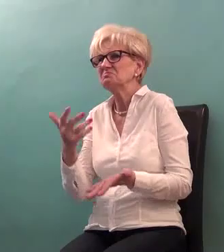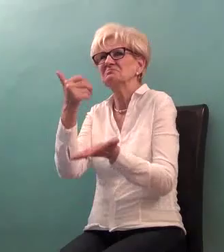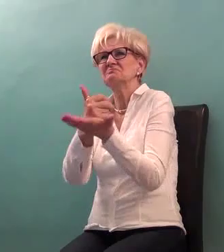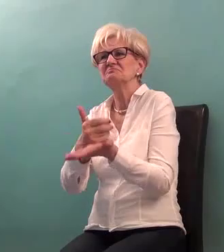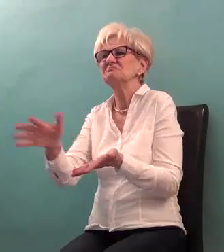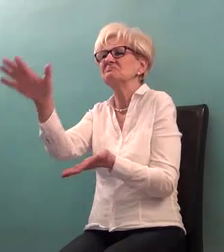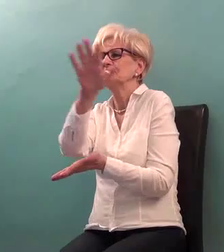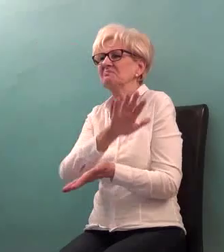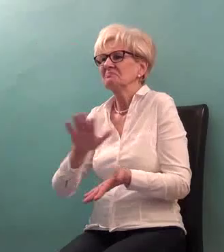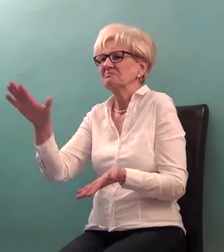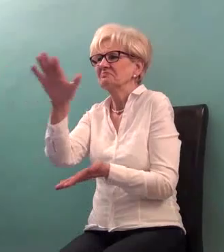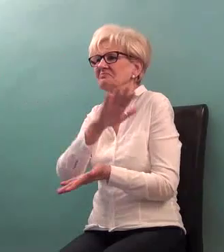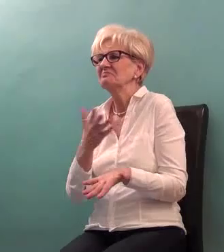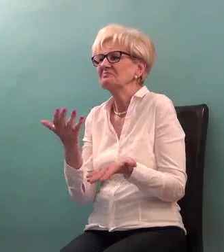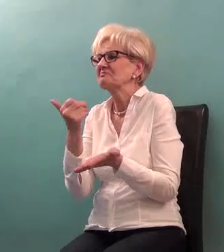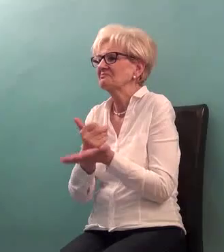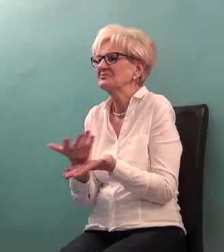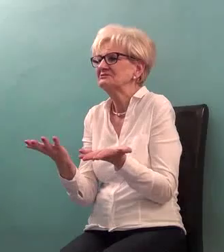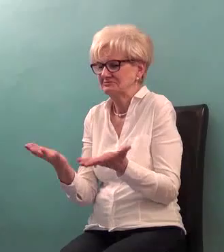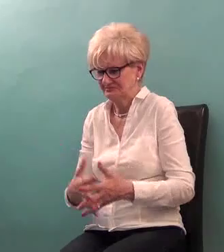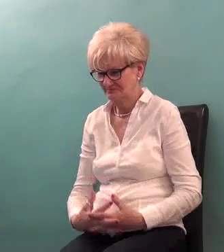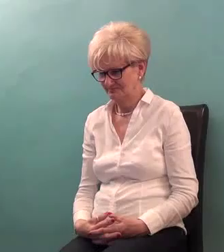Gdzie jest takie miejsce, gdzie nie wolno się kąpać?